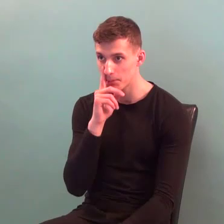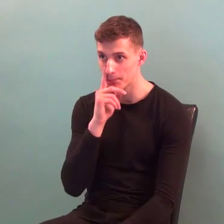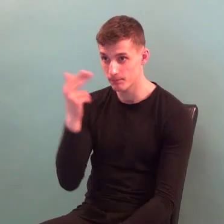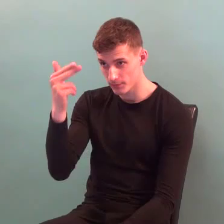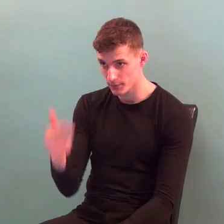Wszystkie niedziele?